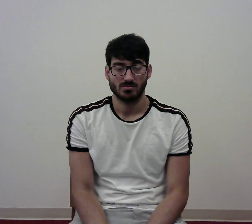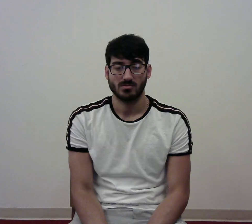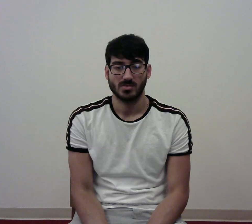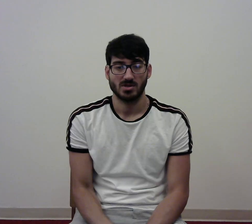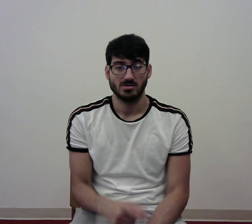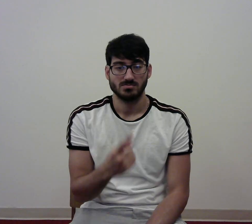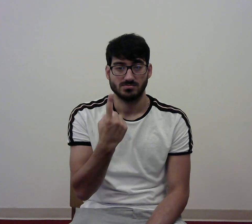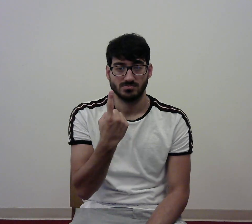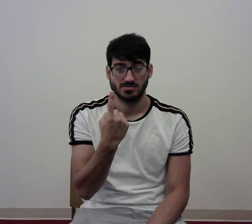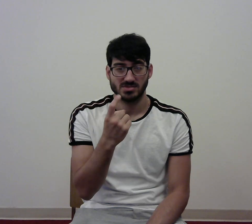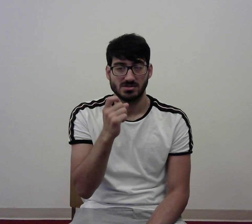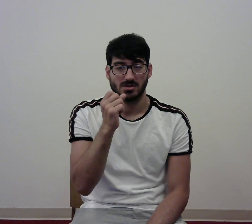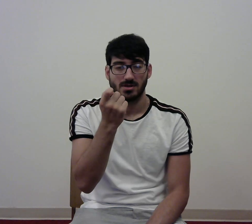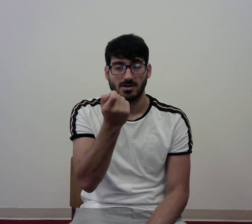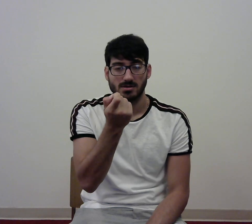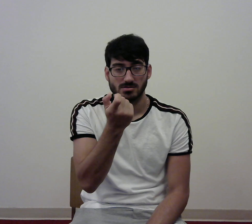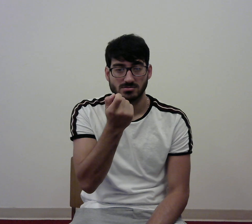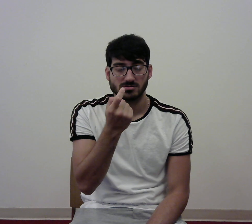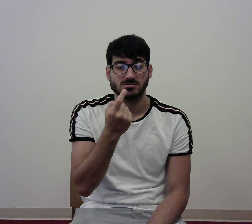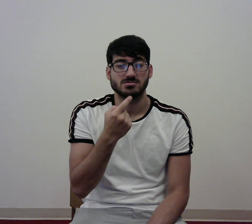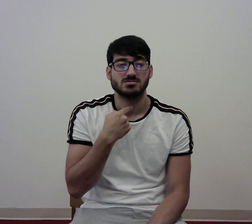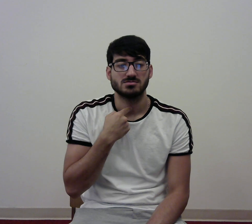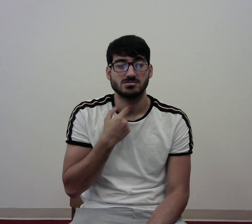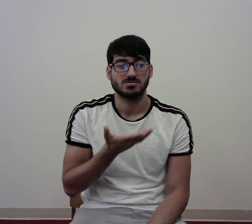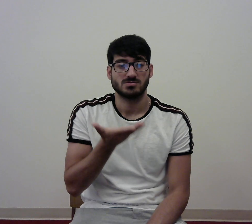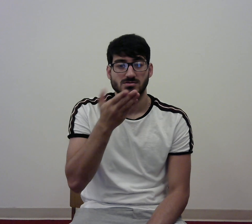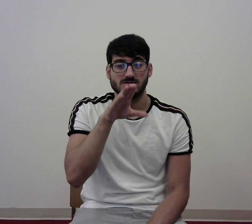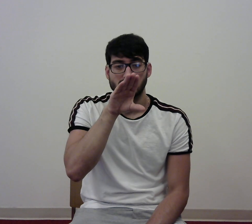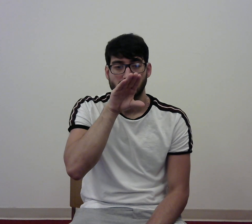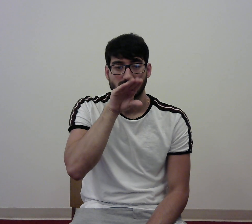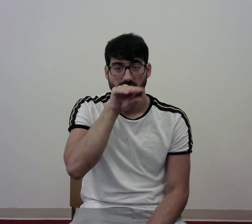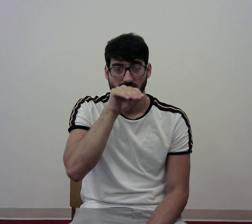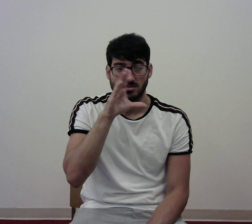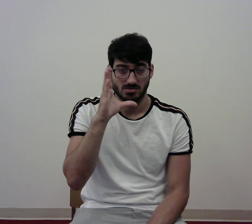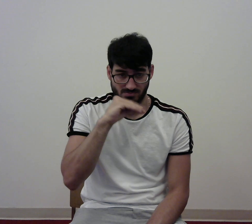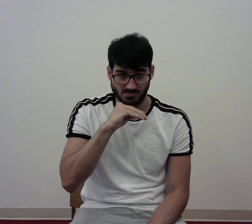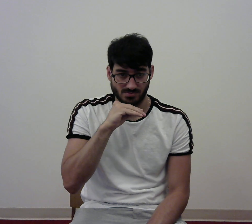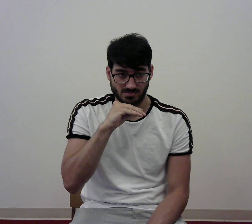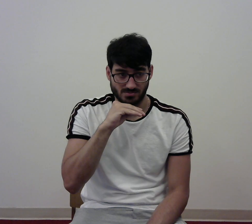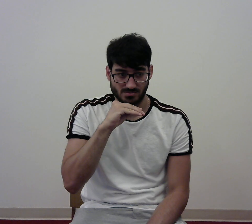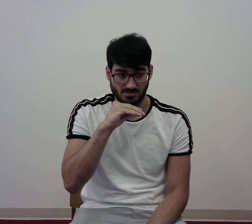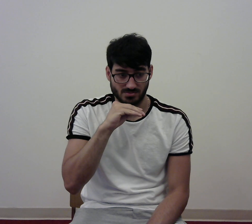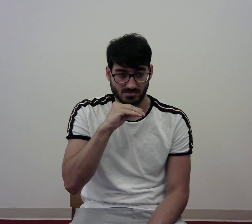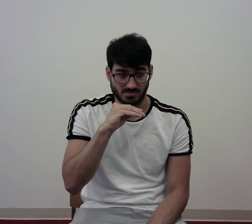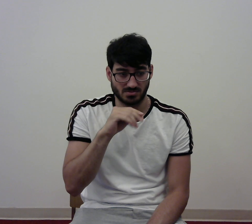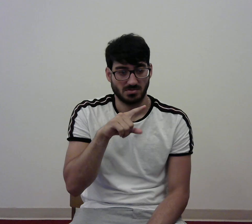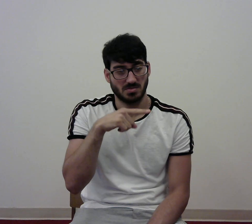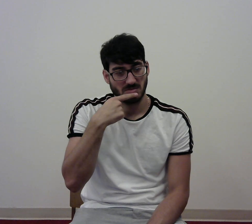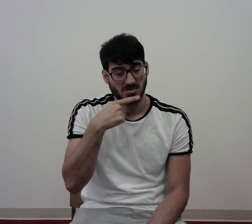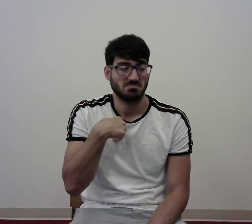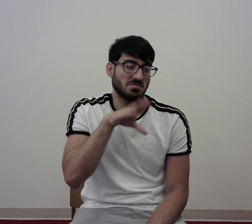Bir az ucadan deyə bilərsinizmi?